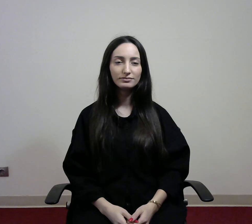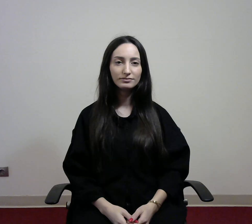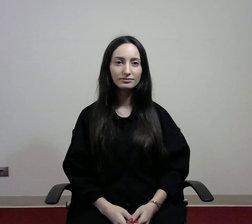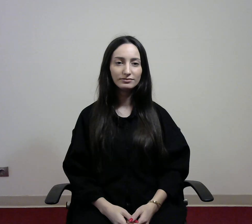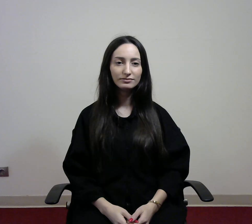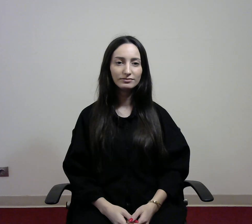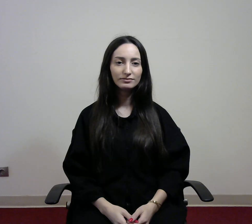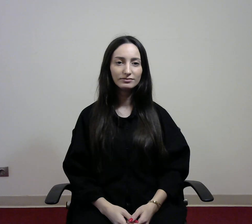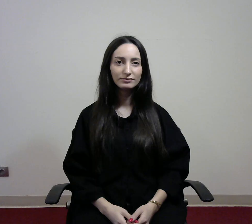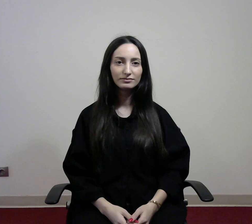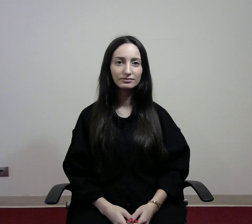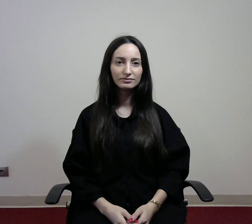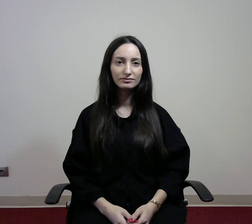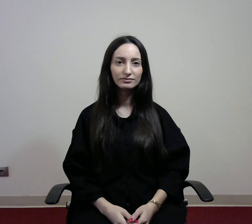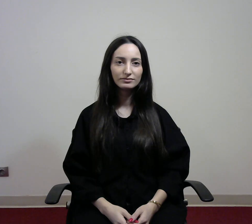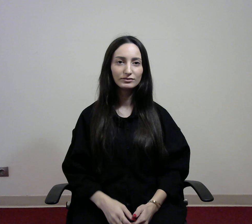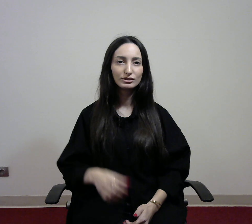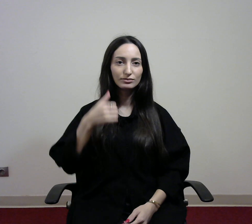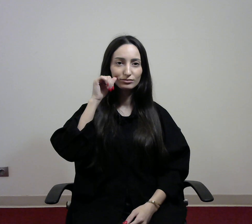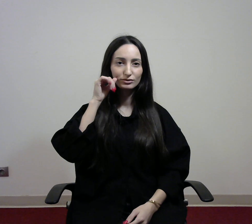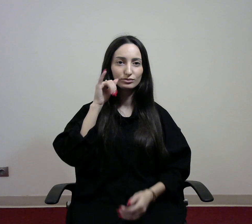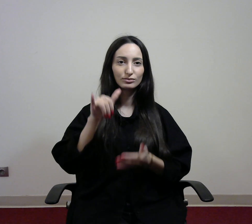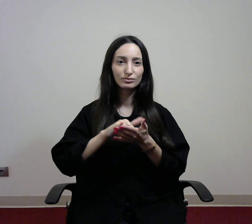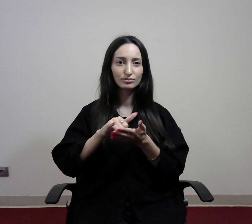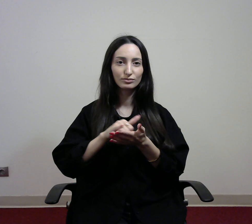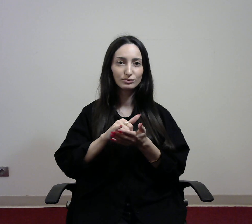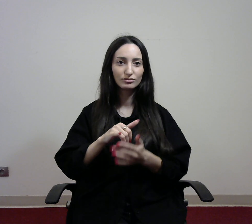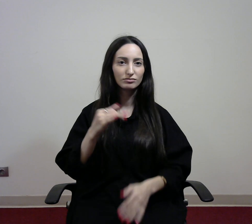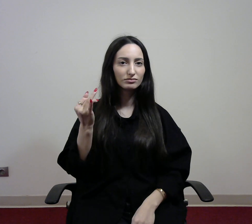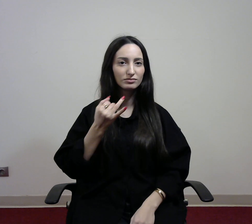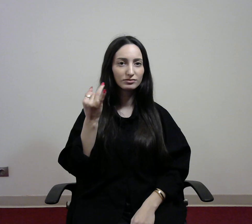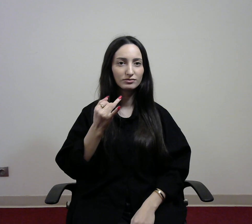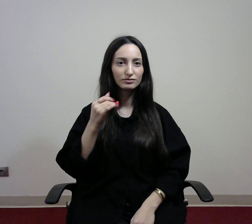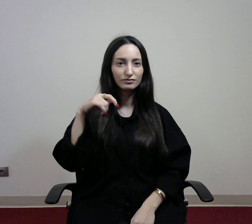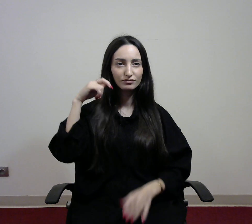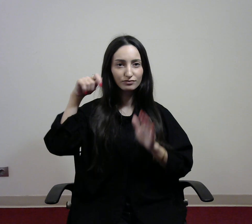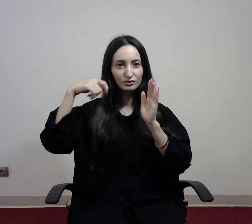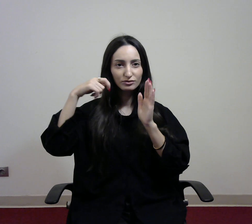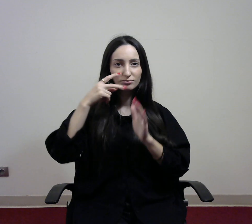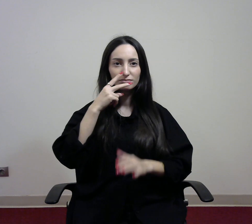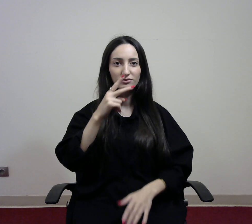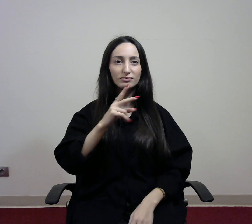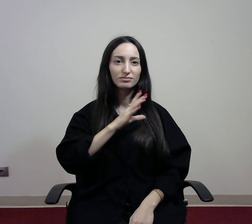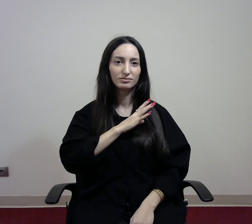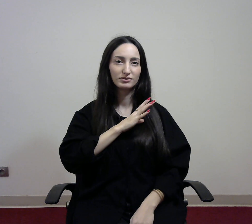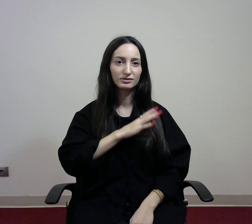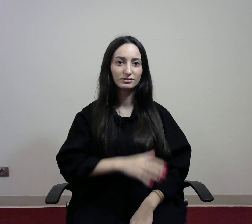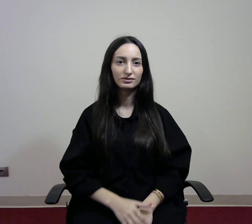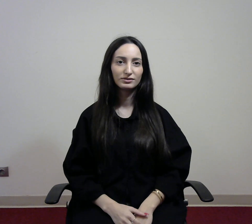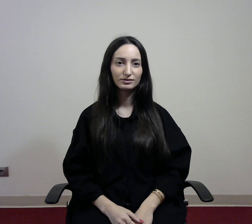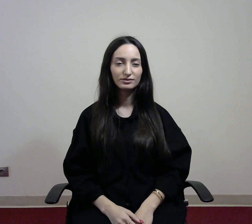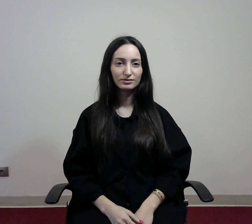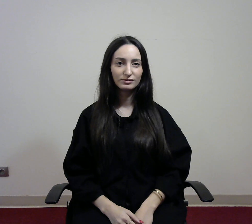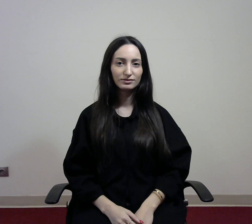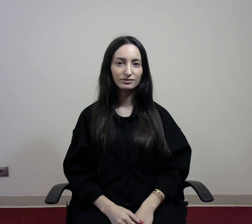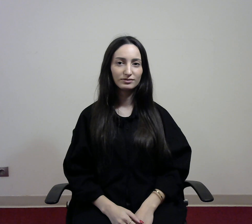Dünən YouTube da maraqlı videoya baxmışam